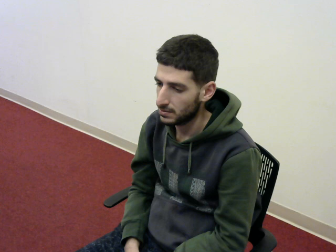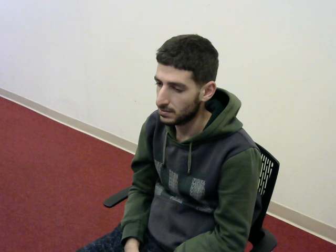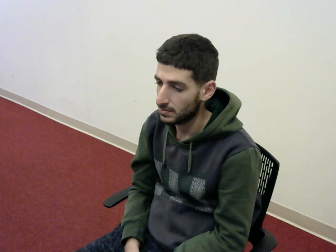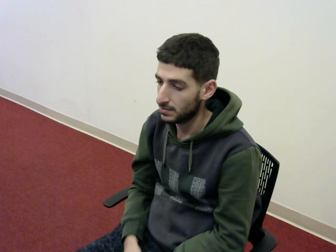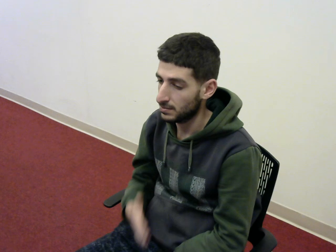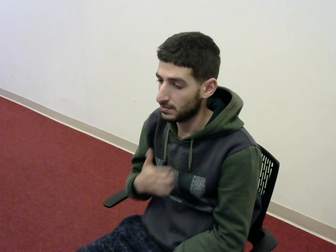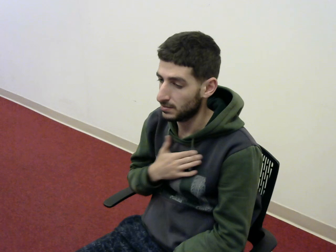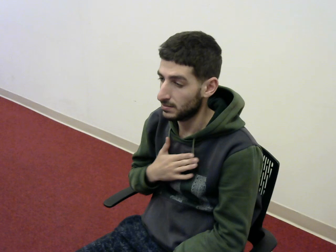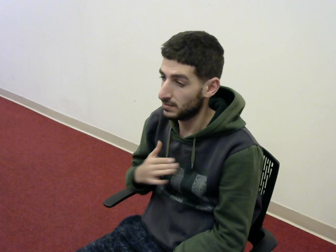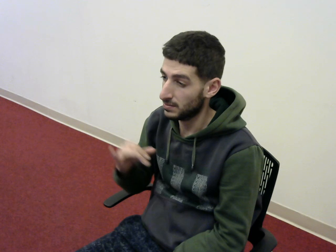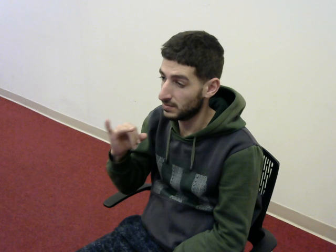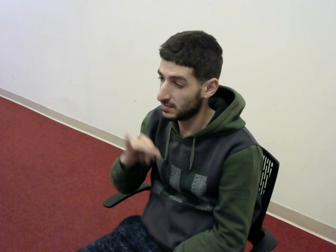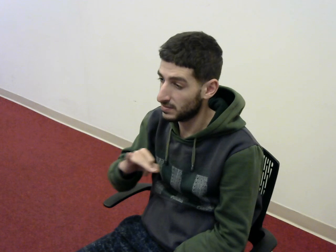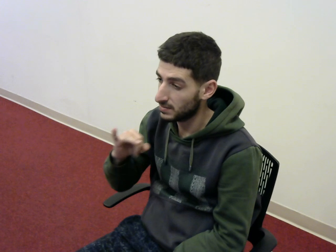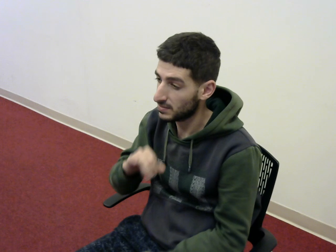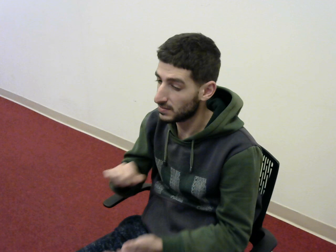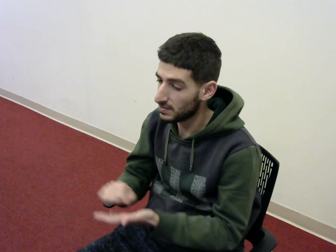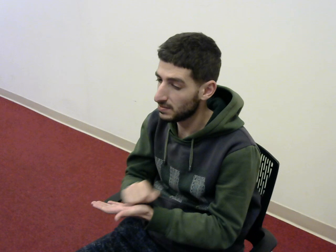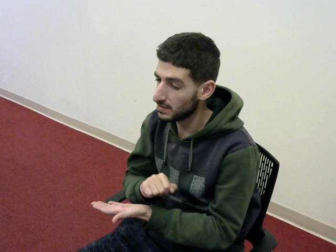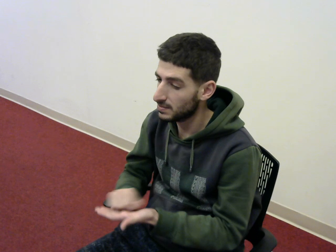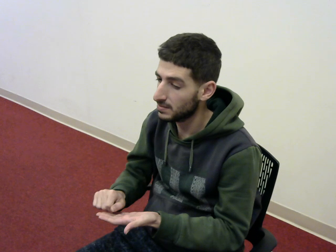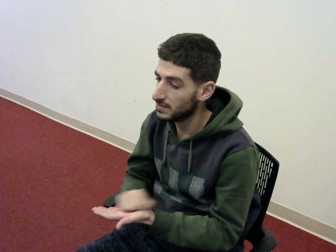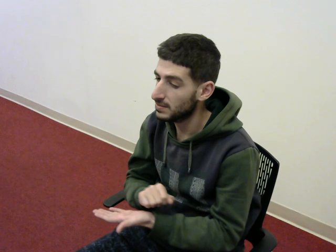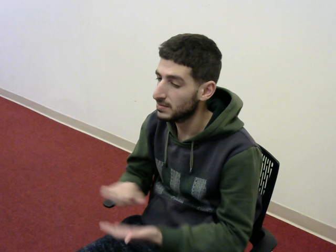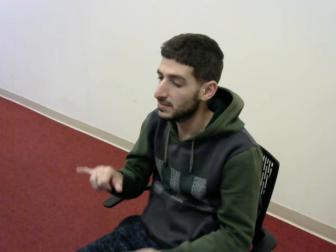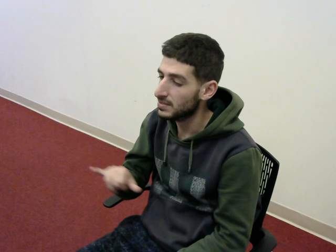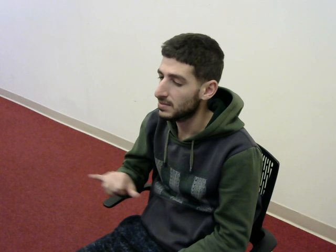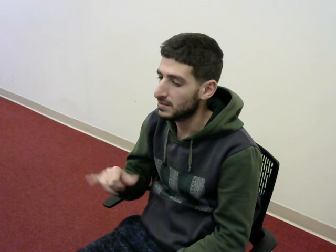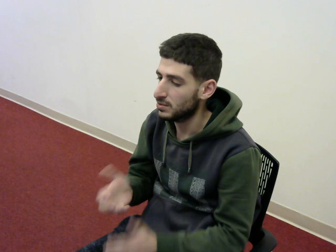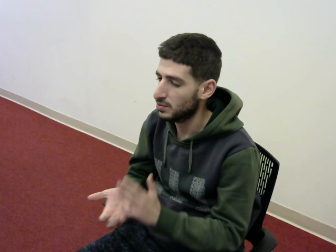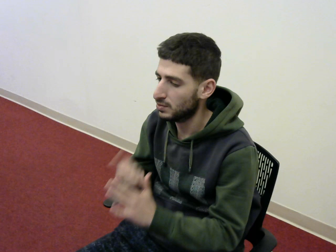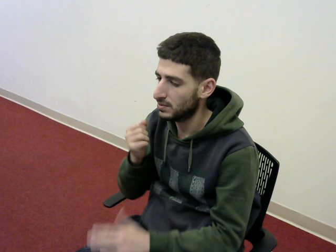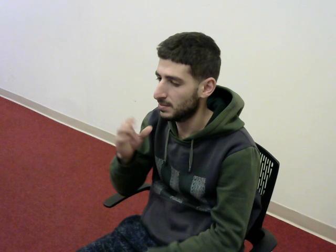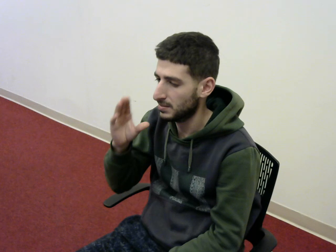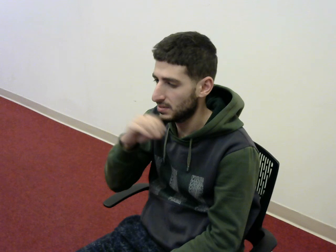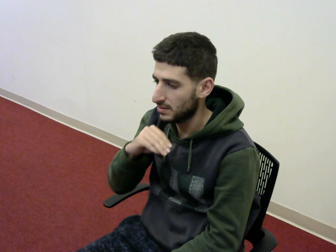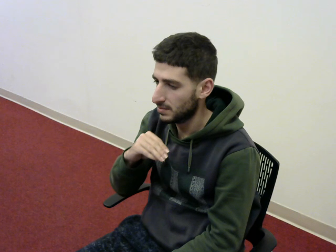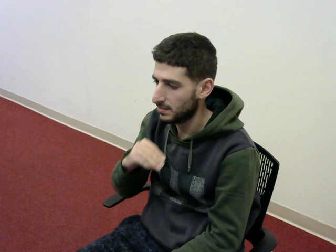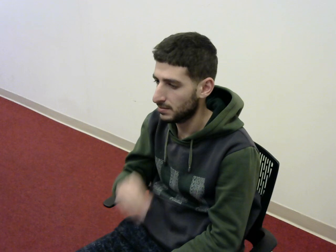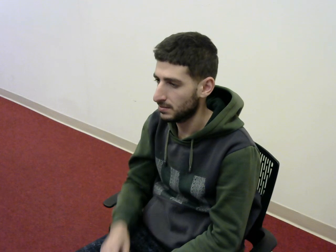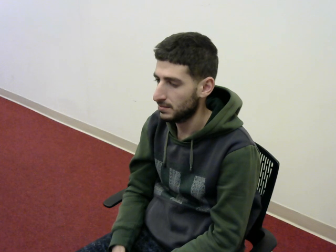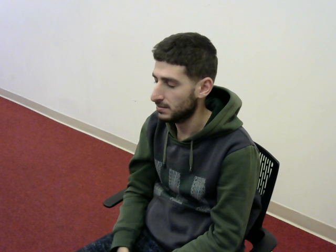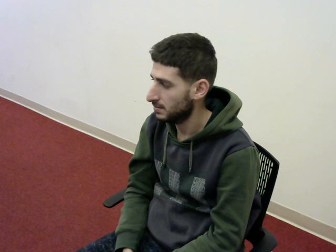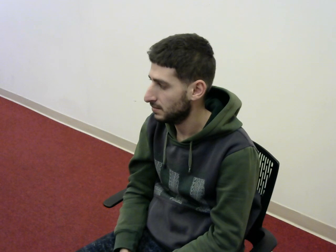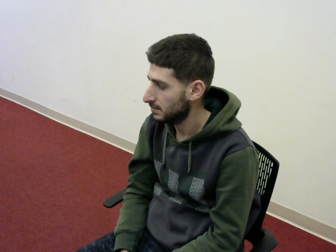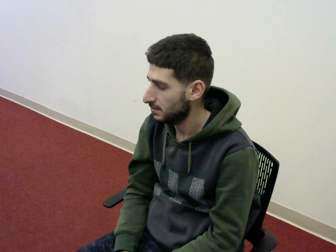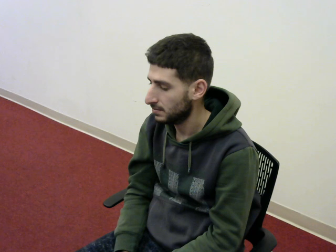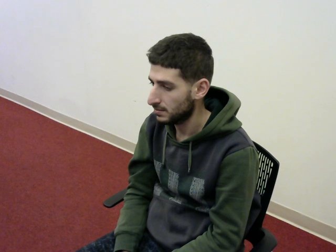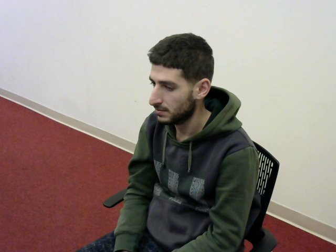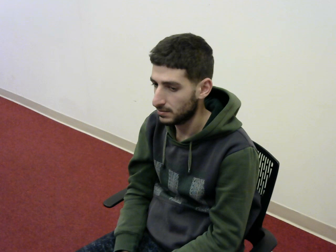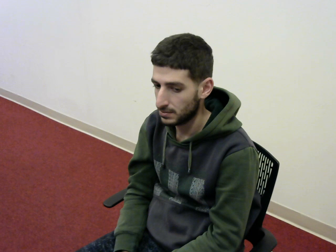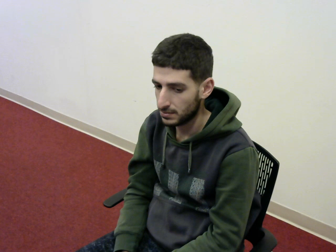Mən tarix sənədləri hardan götürə bilərəm?